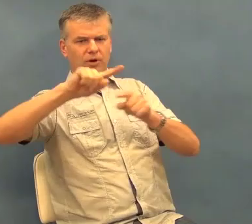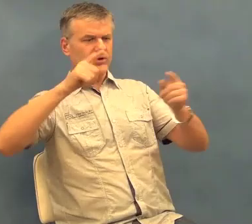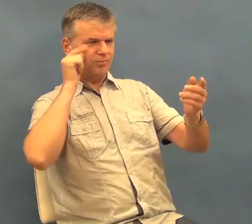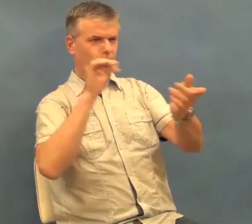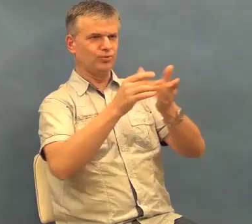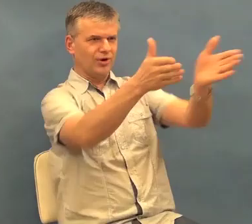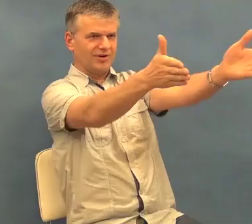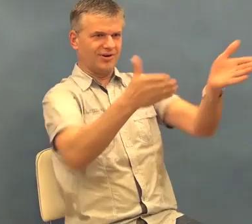Śpi na łóżku.